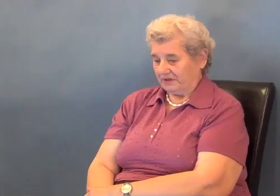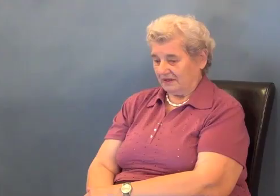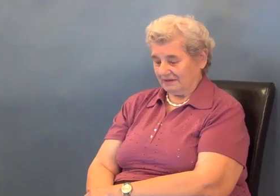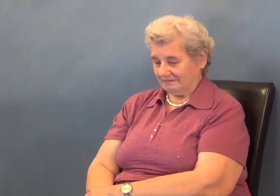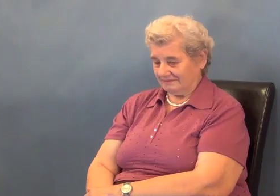Głupi.